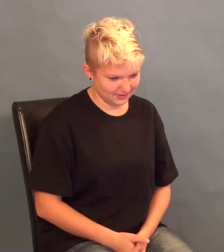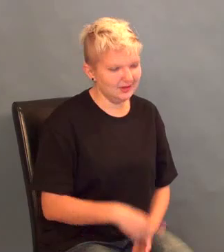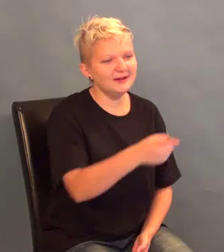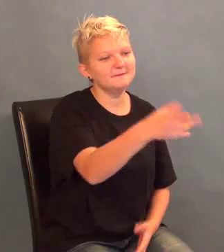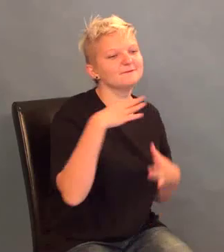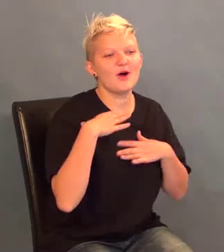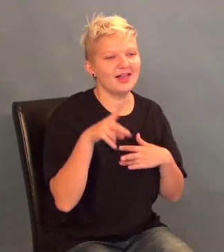Ty masz wolne.